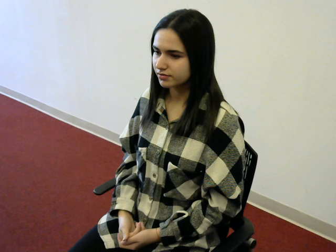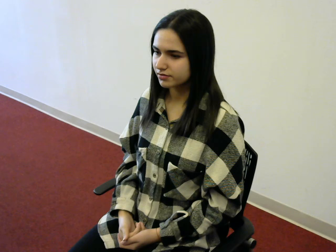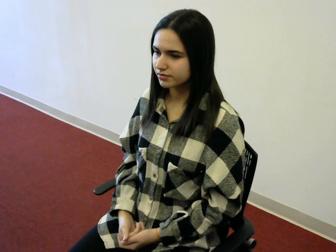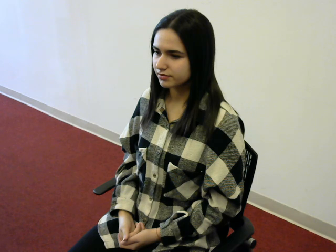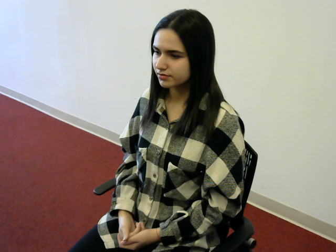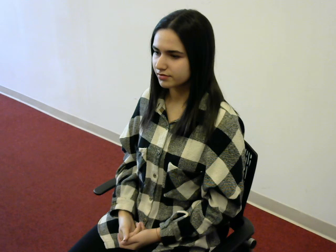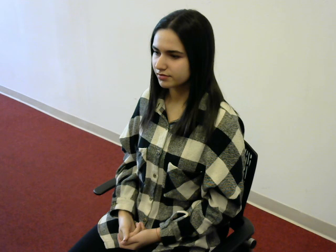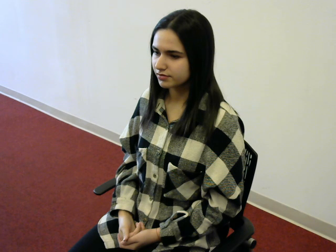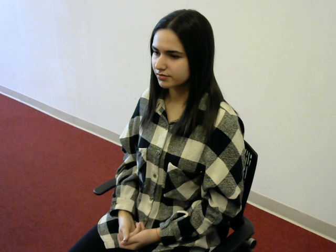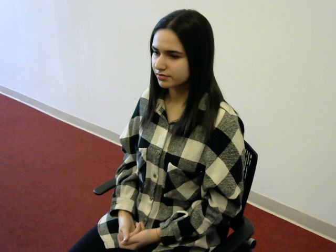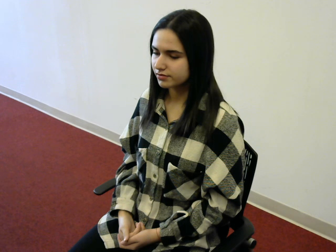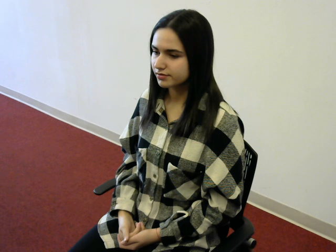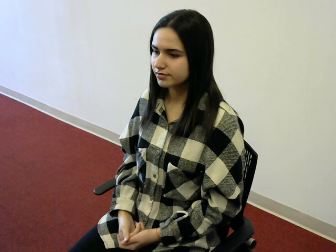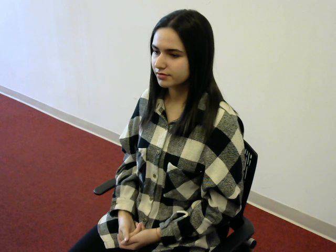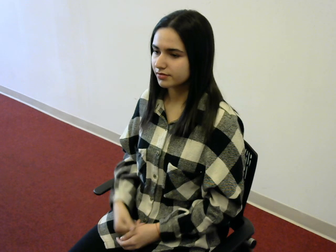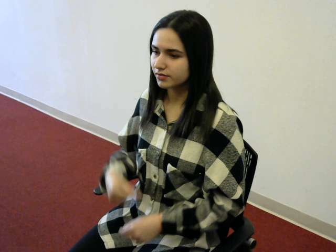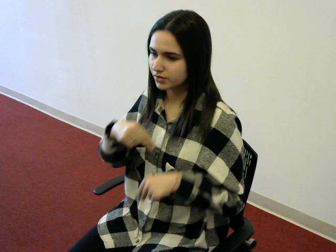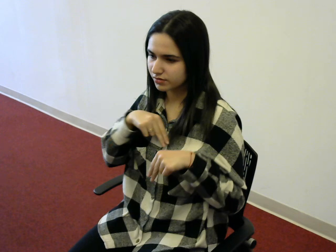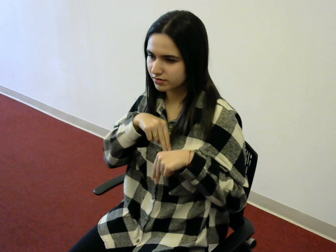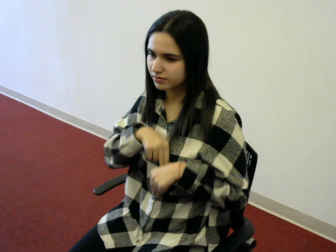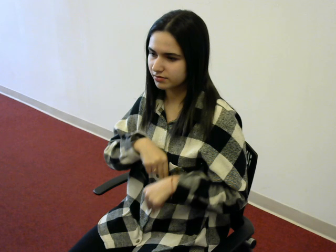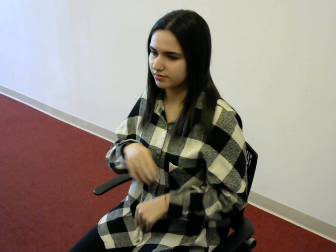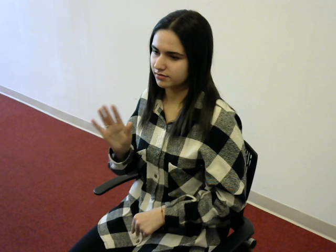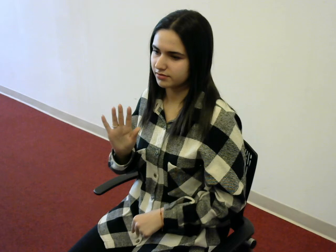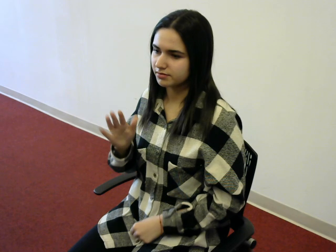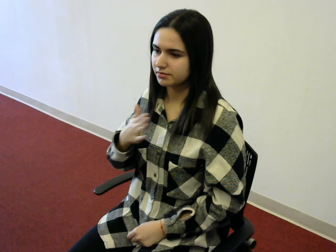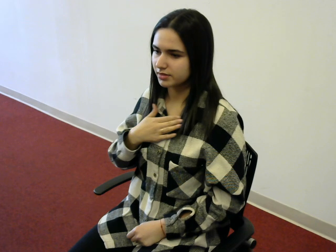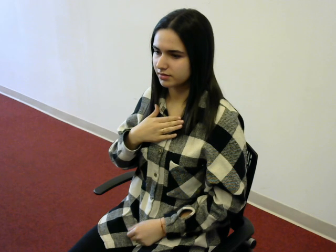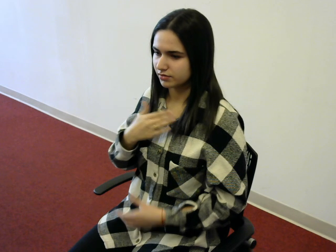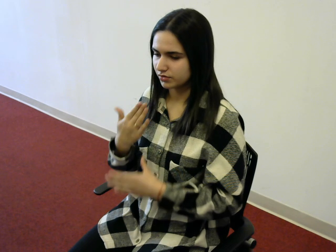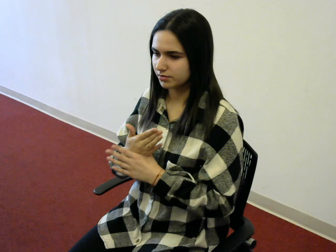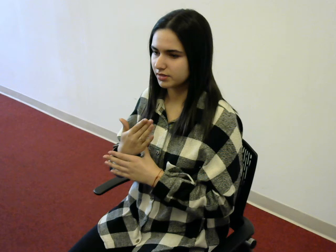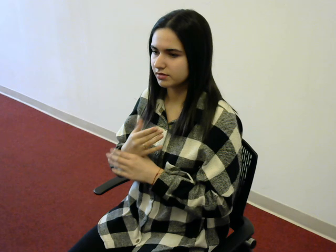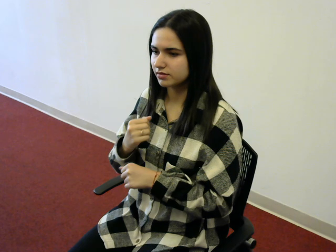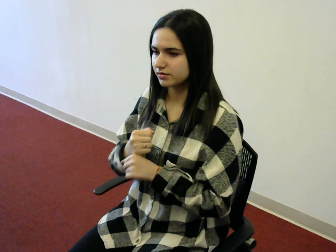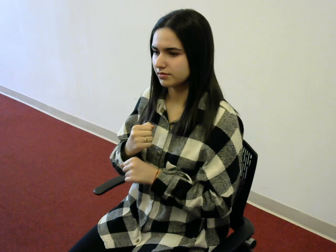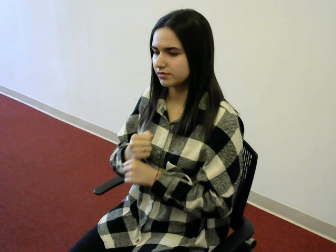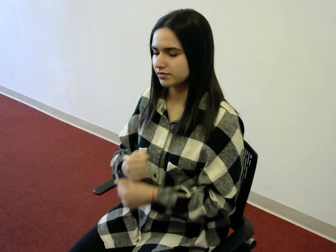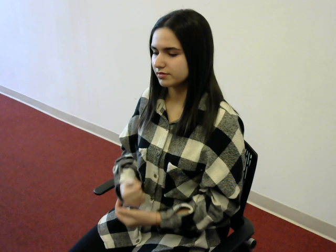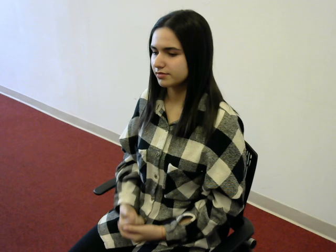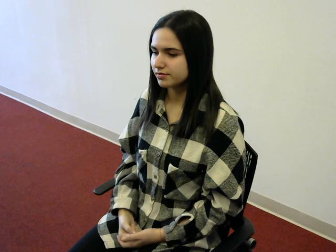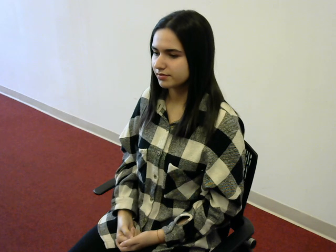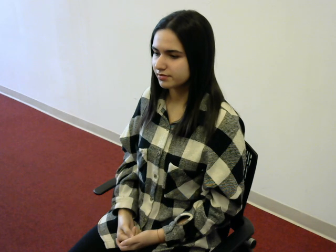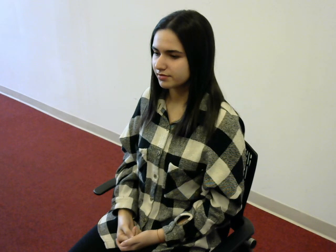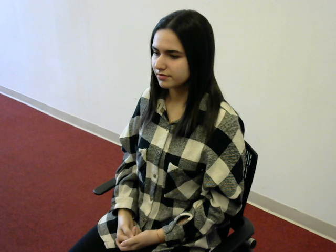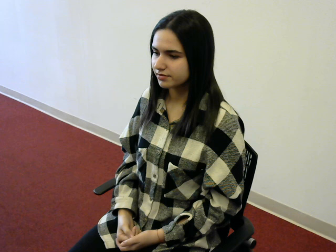Zəhmət olmasa, mənə kömək edin